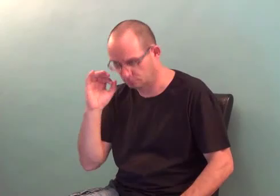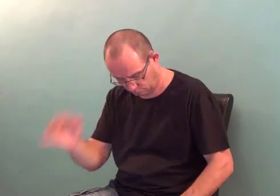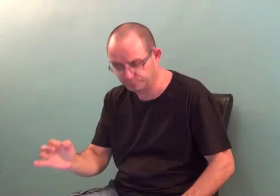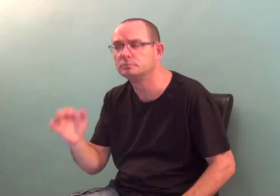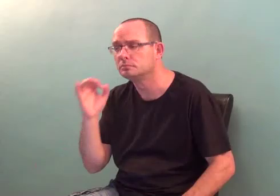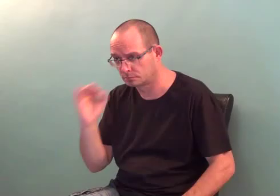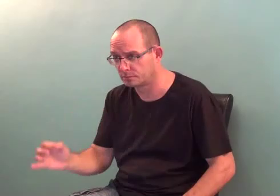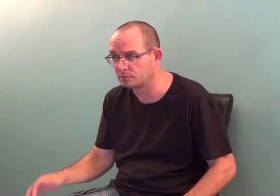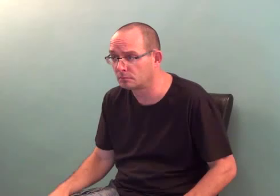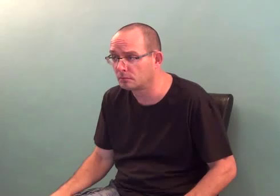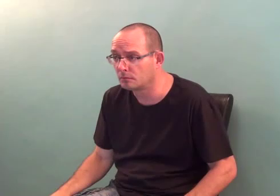Dobrze.